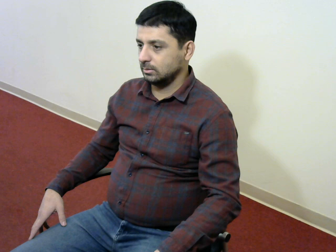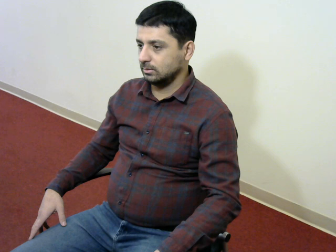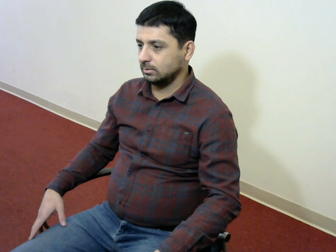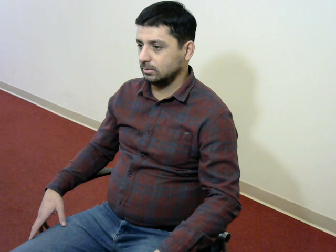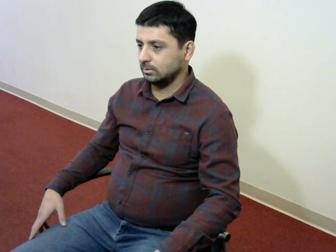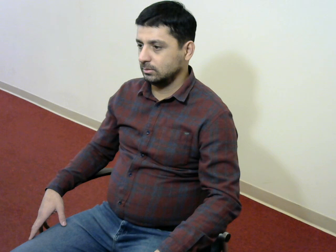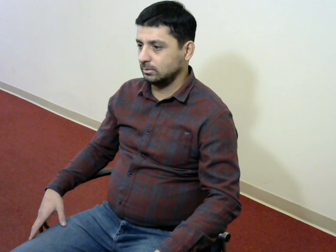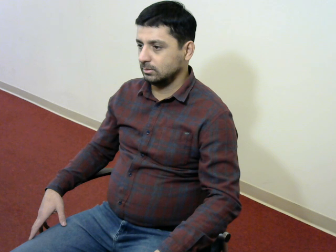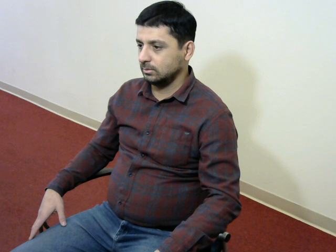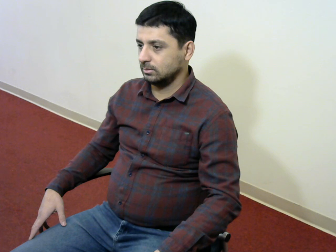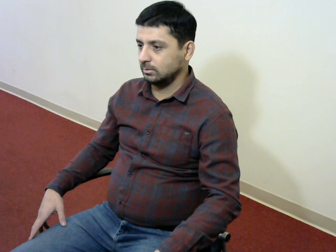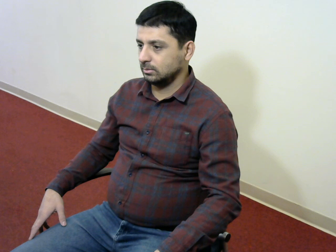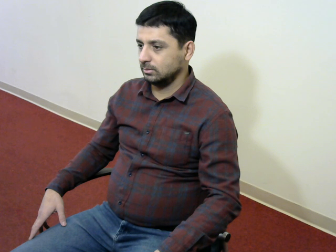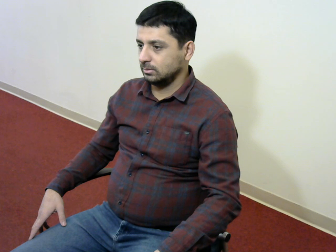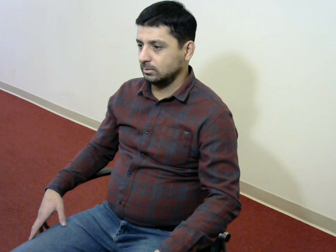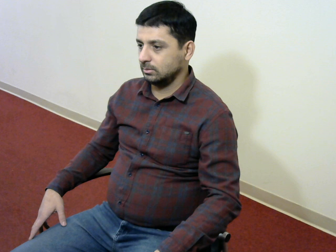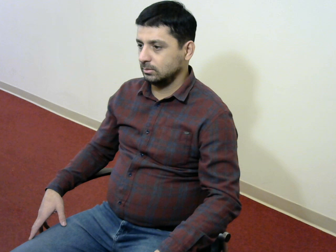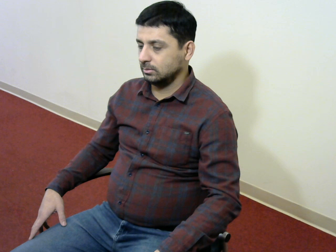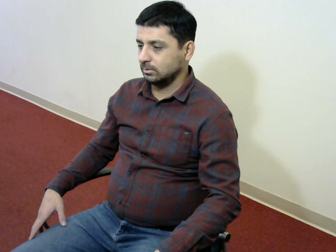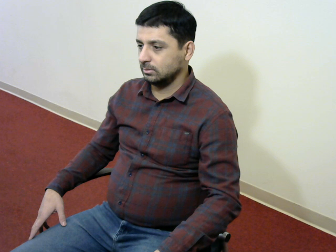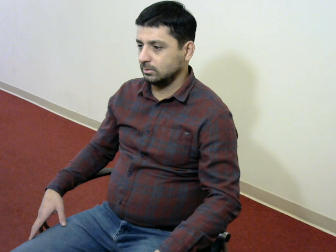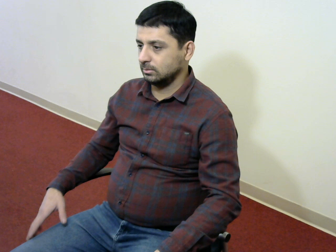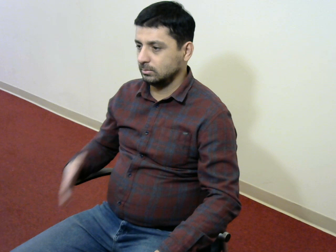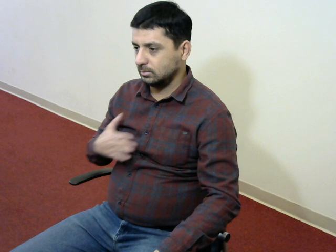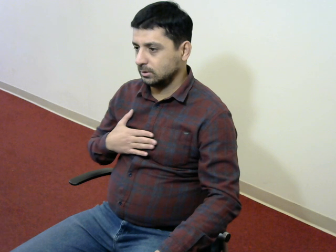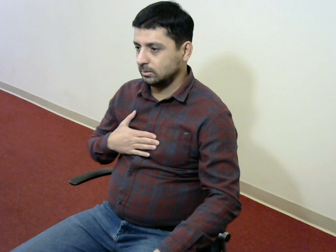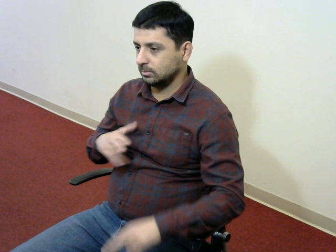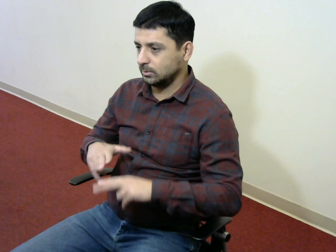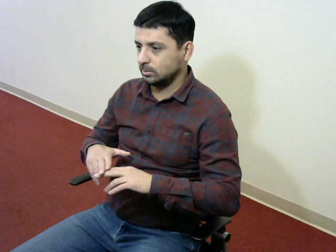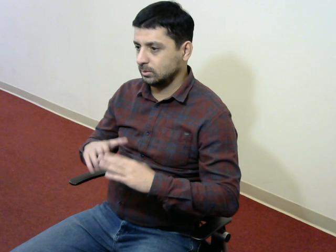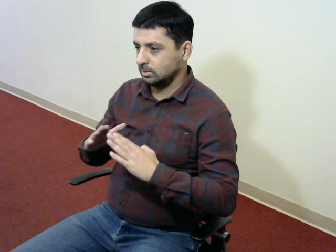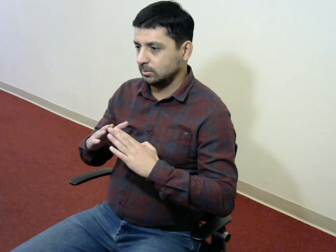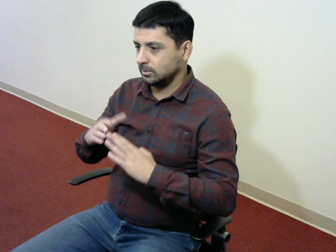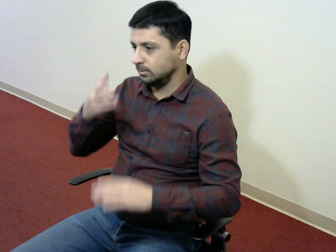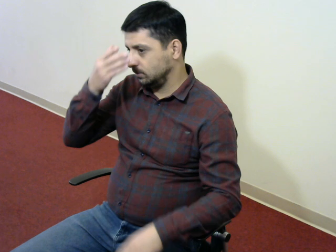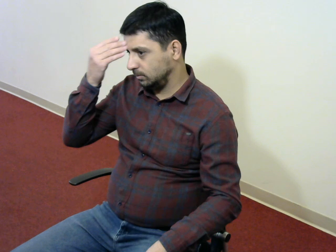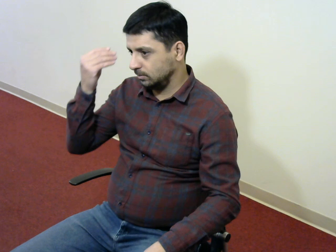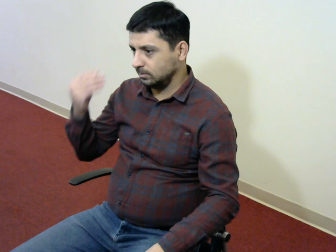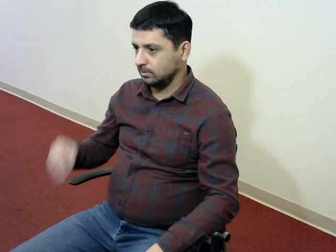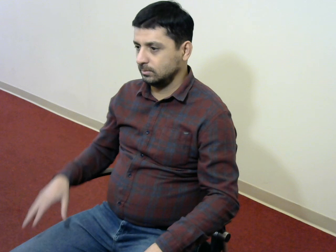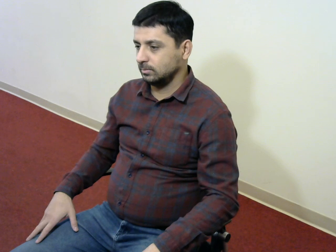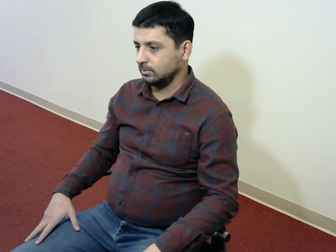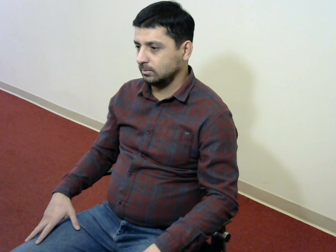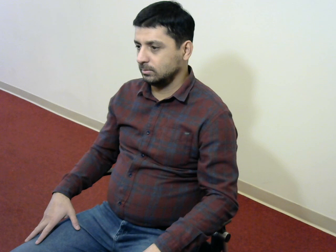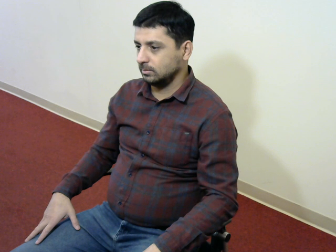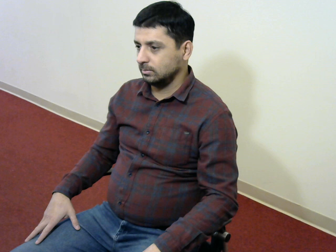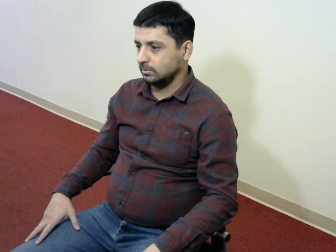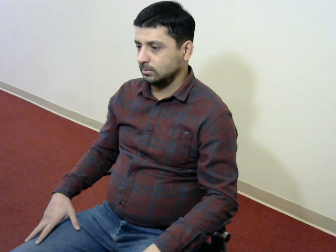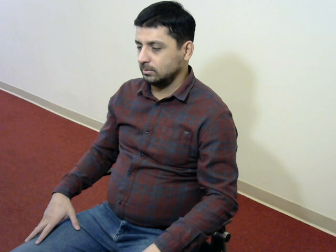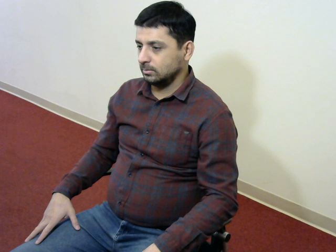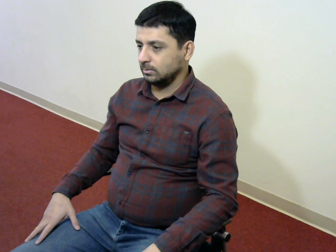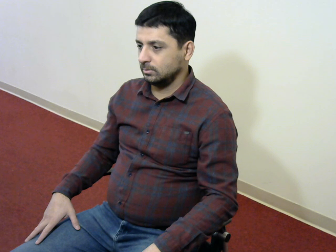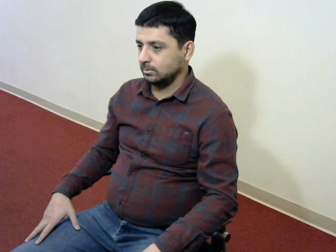Mən şəxsiyyət vəsiqəsini evdə unutmuşam